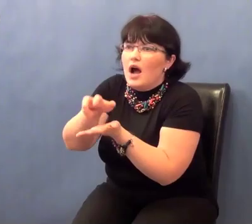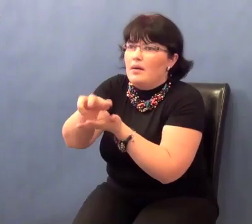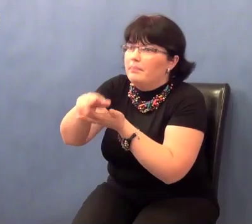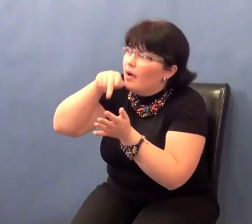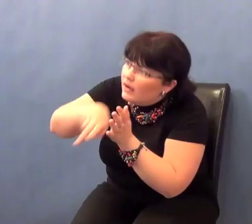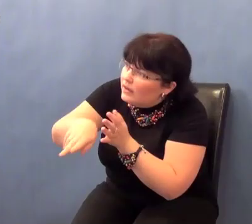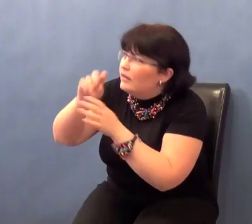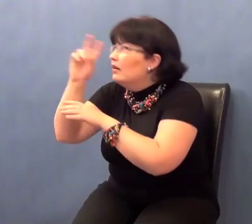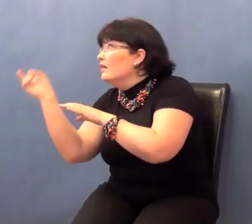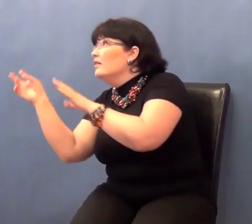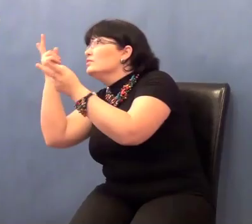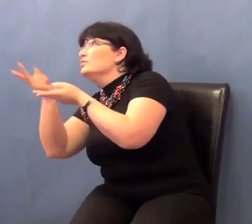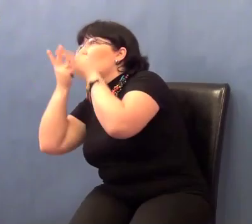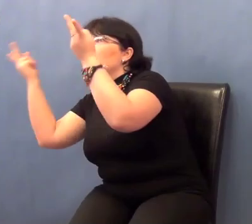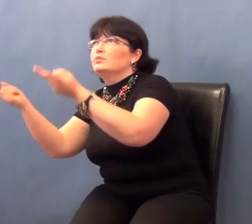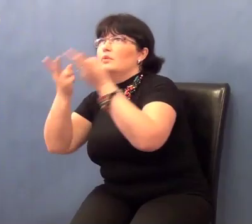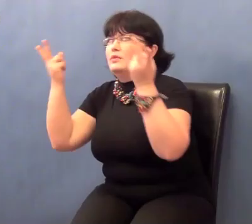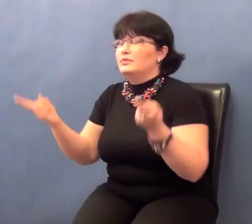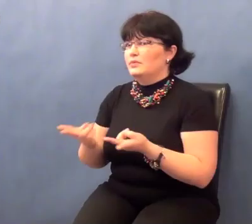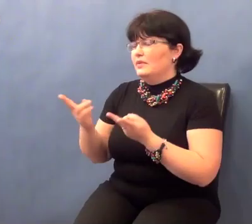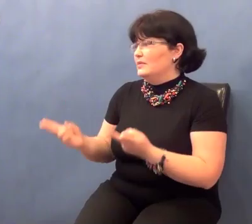Szukał wszędzie w różnych miejscach.